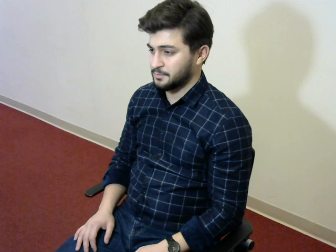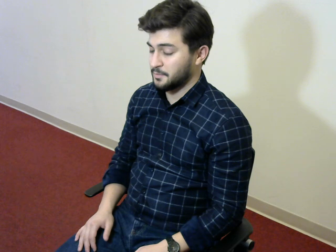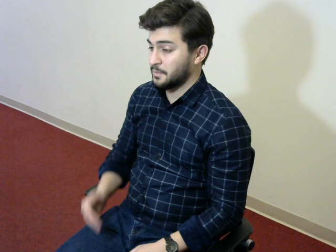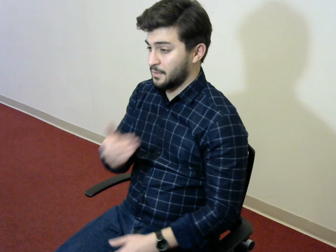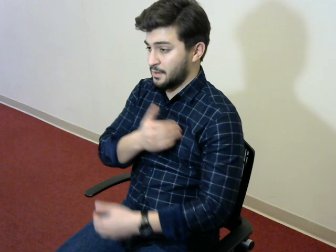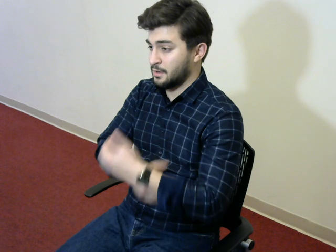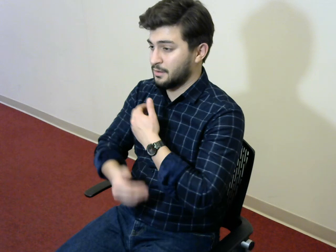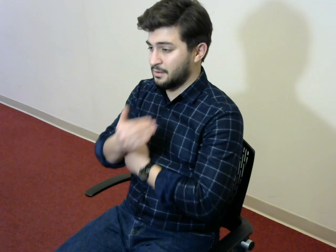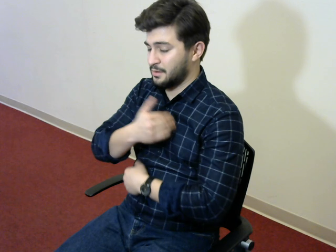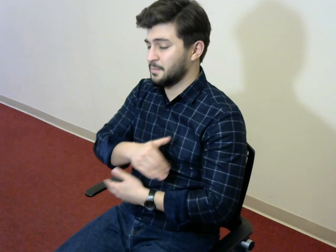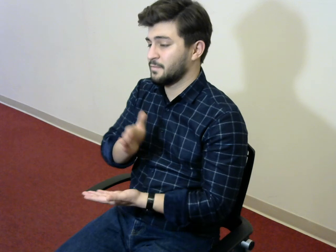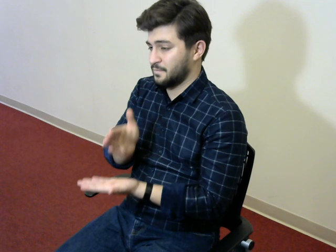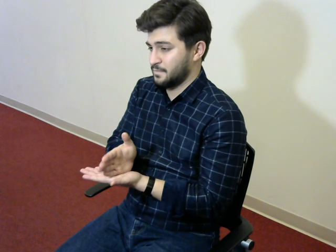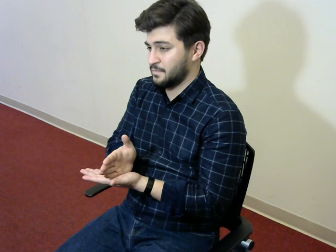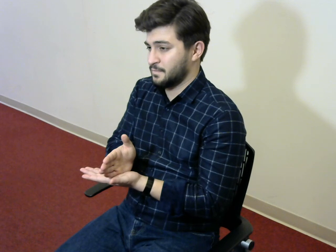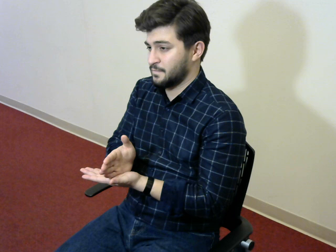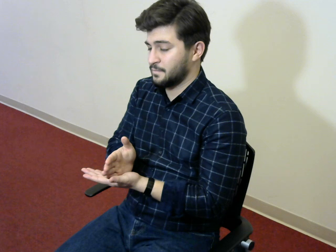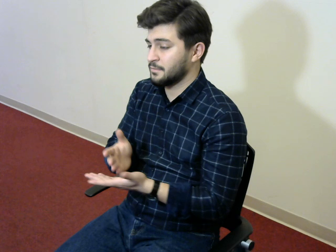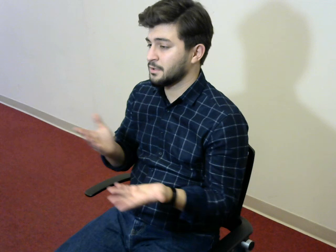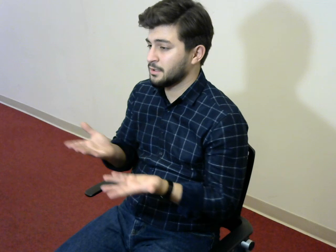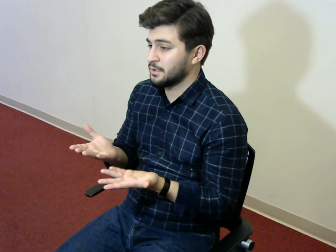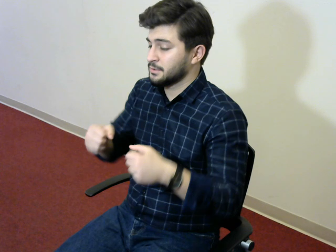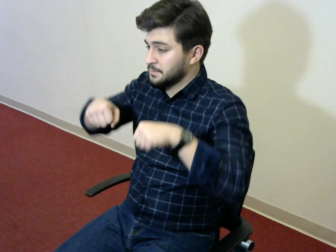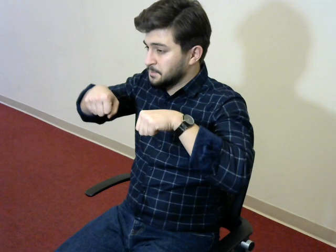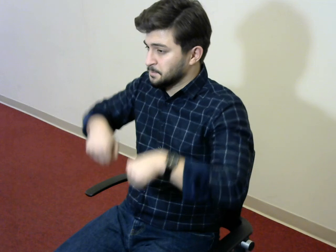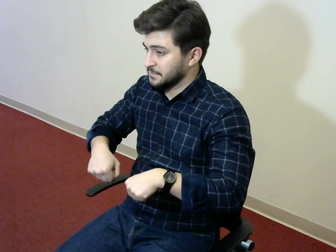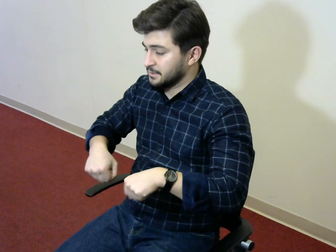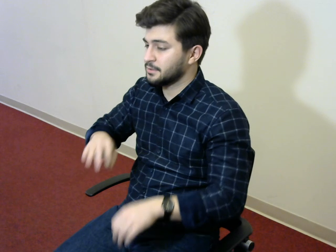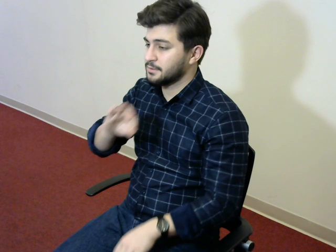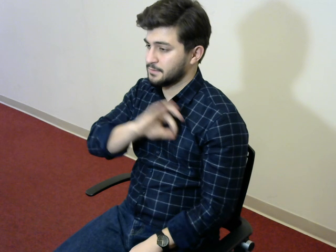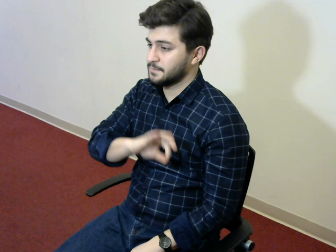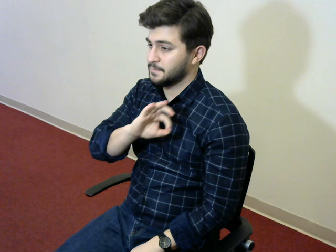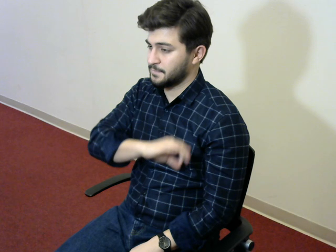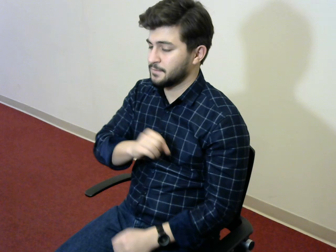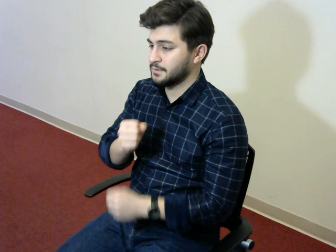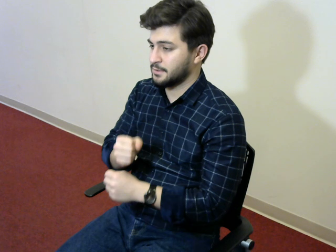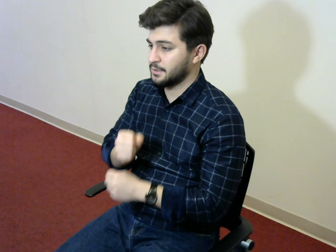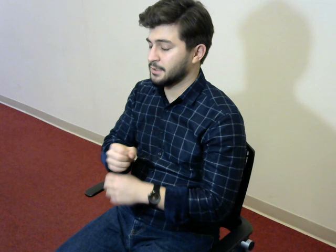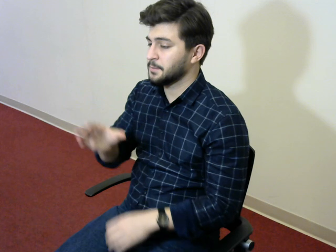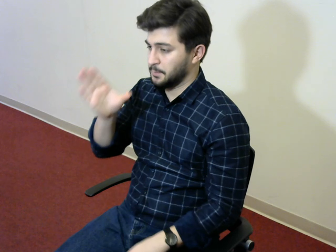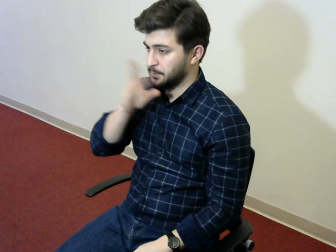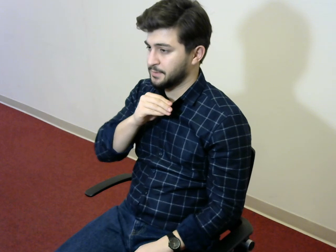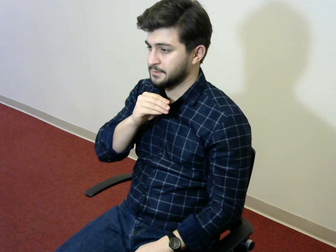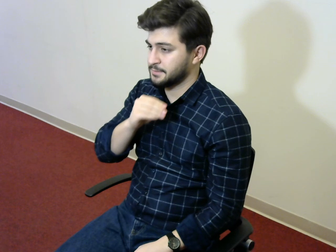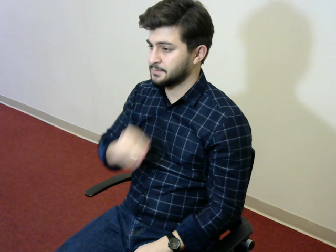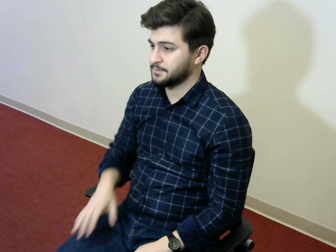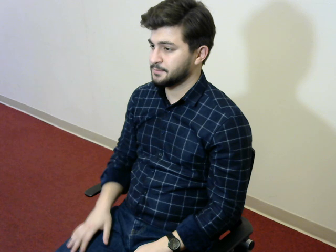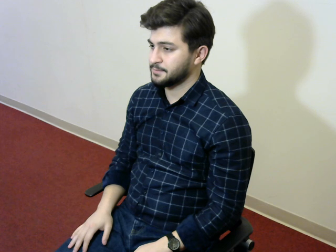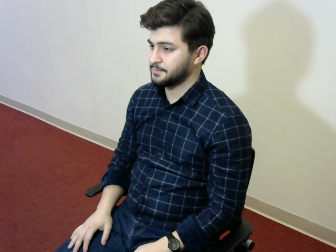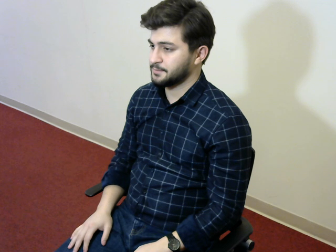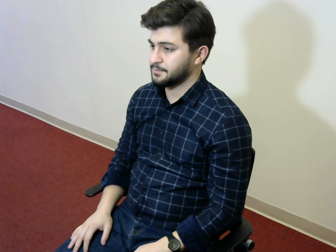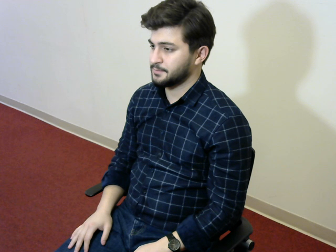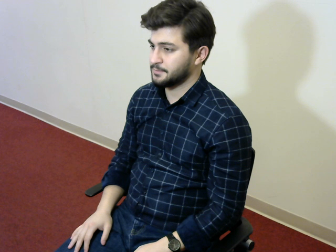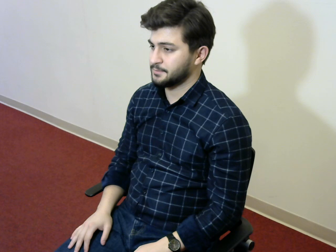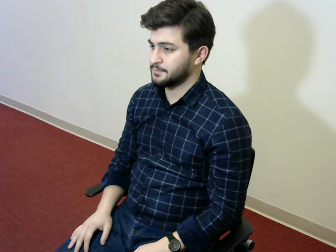Əlilliyim var, hansı hüquqlardan istifadə edə bilərəm?